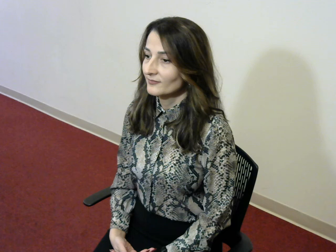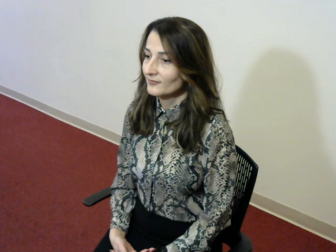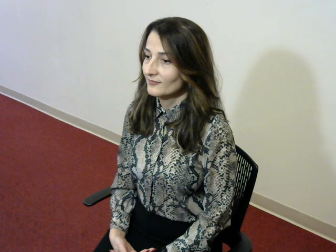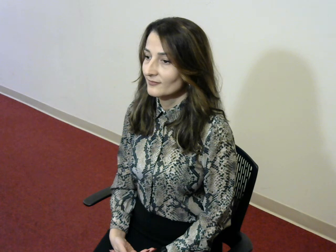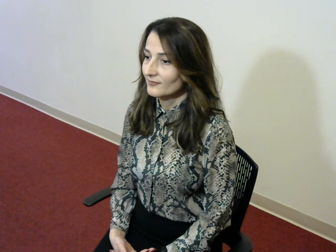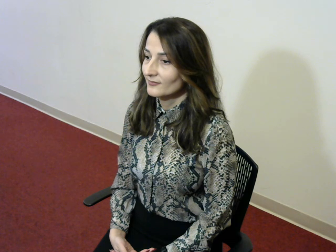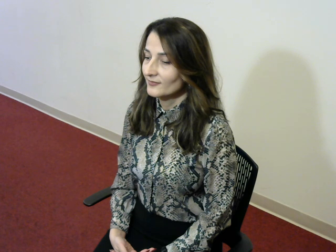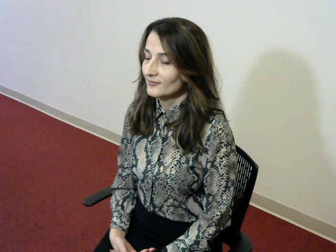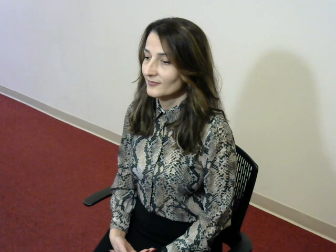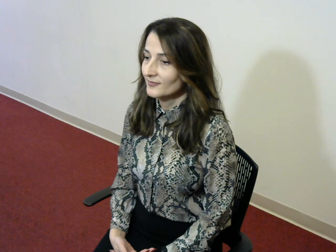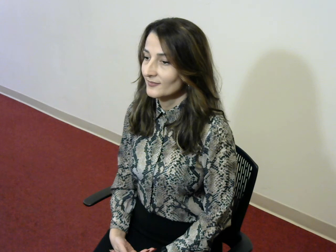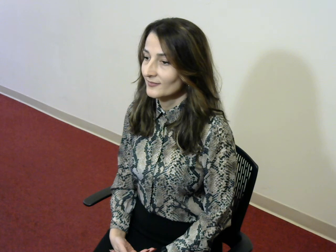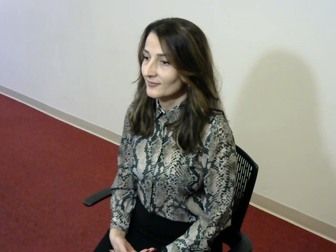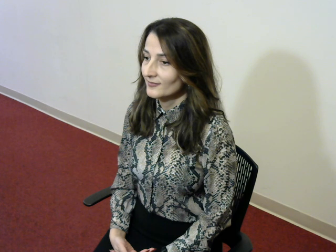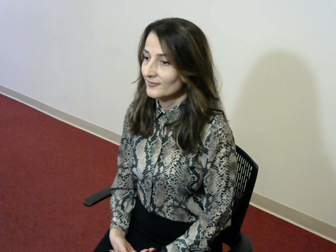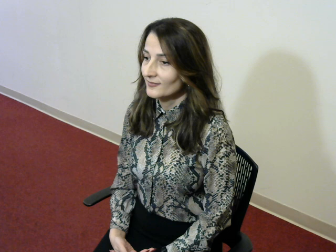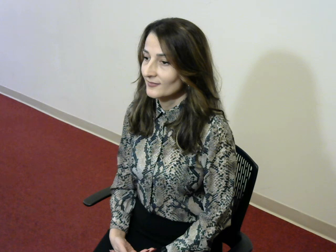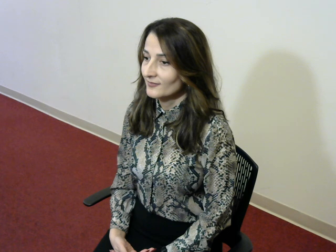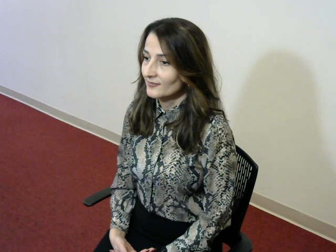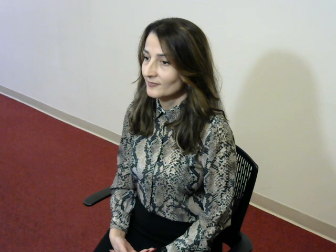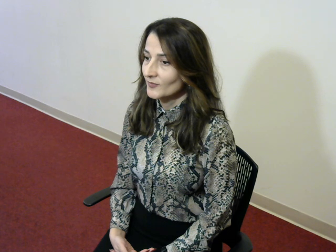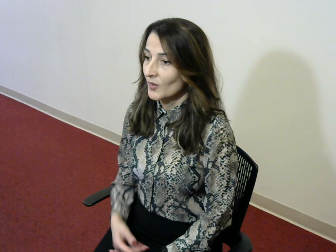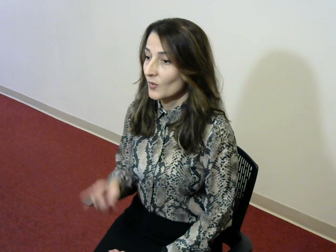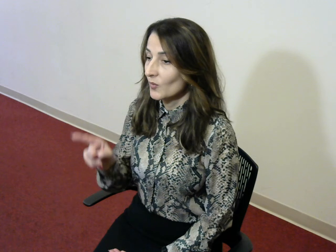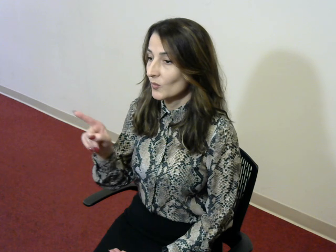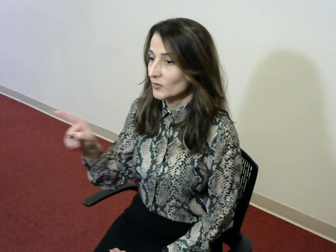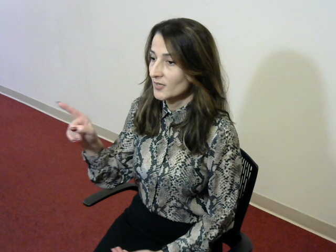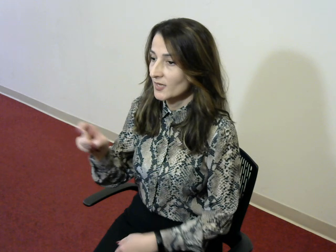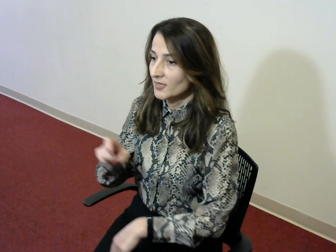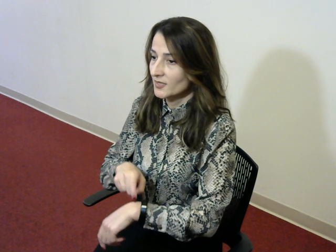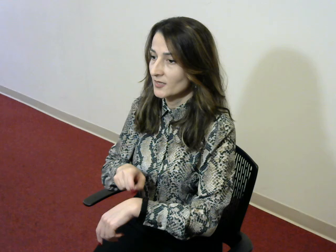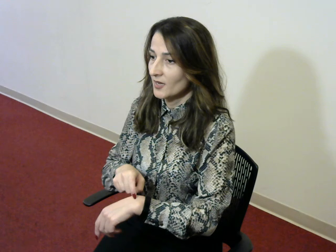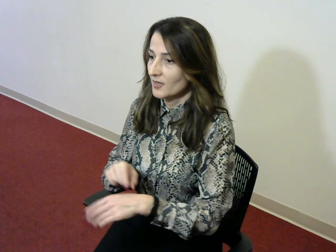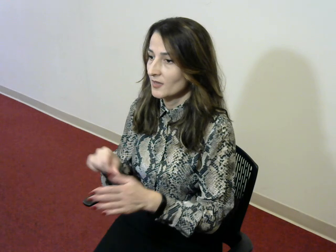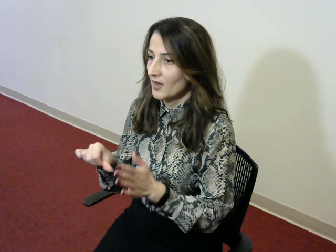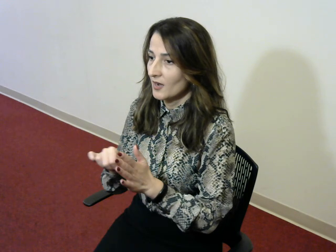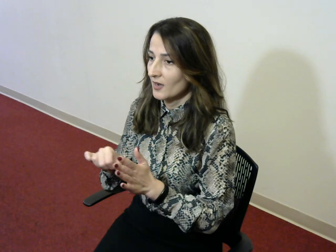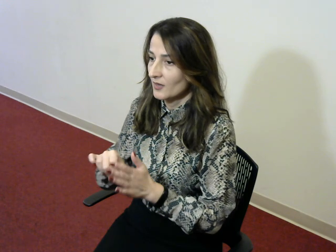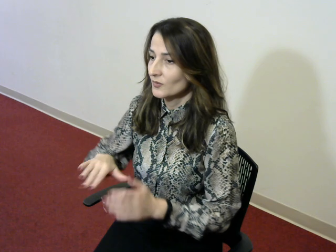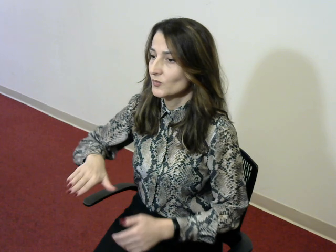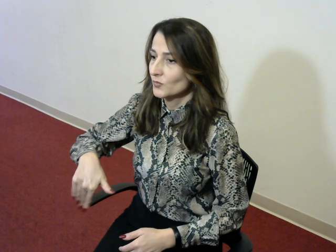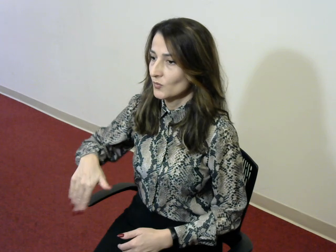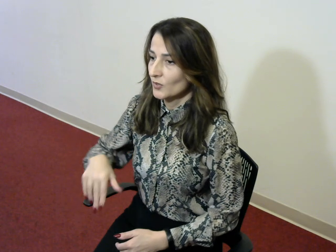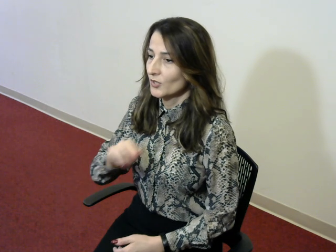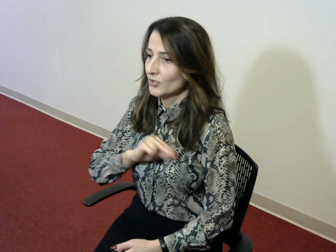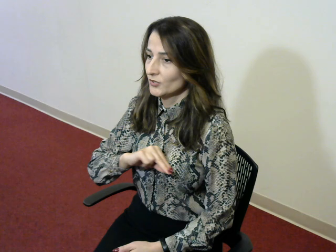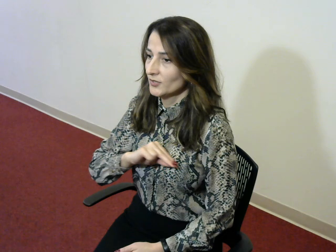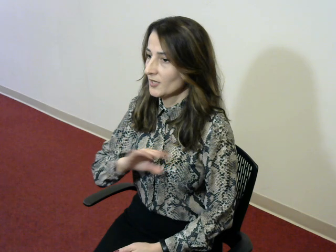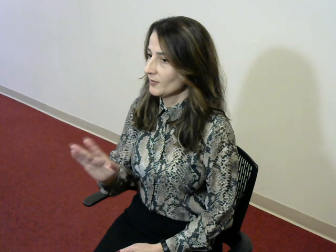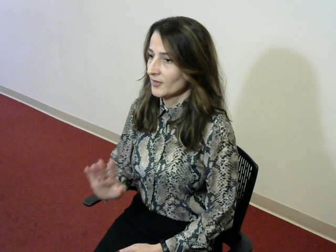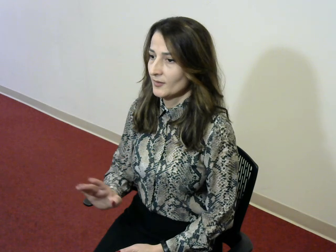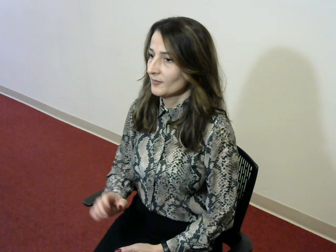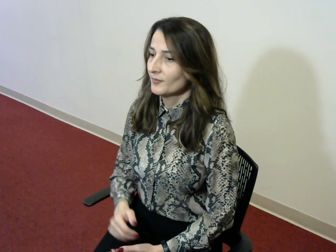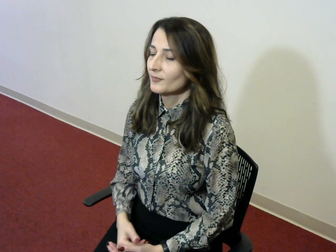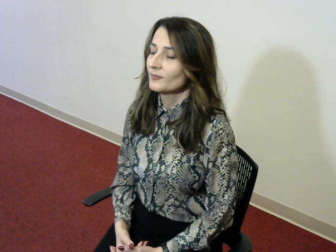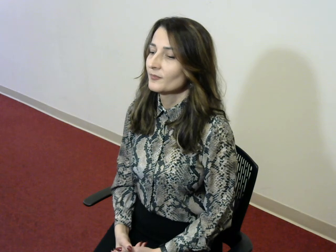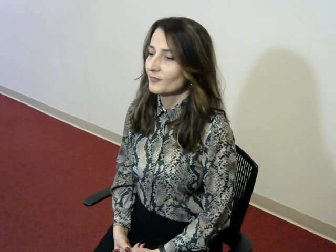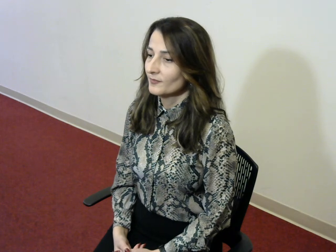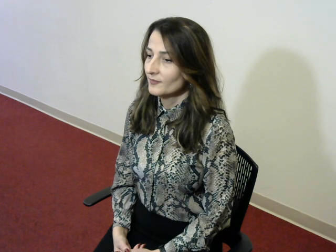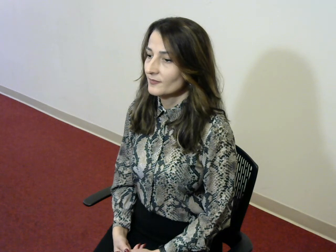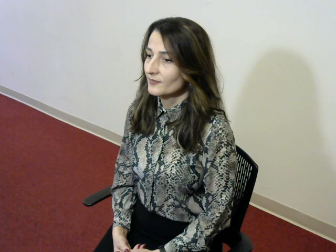O saat 6-dan sonra işləmir